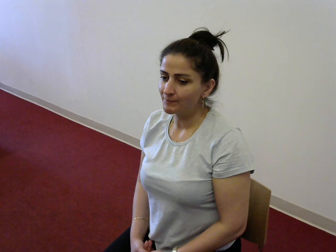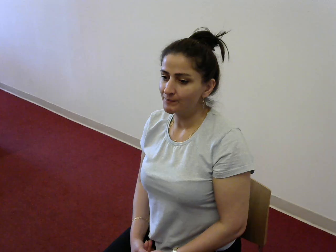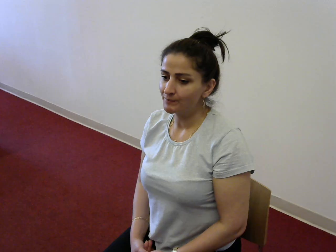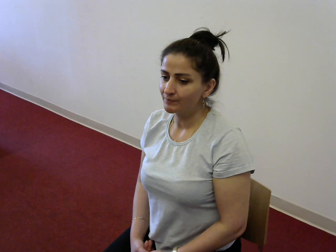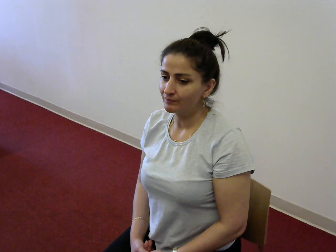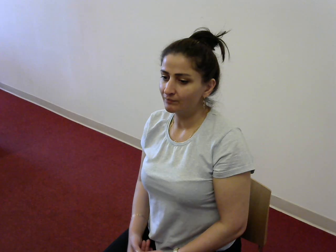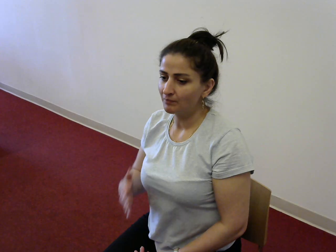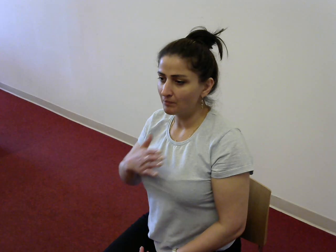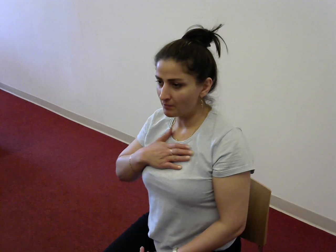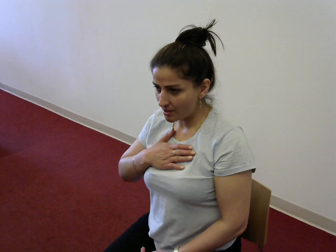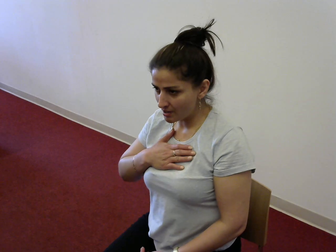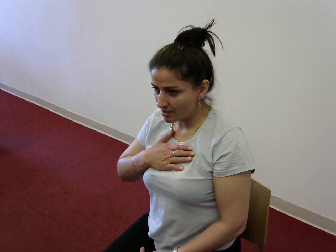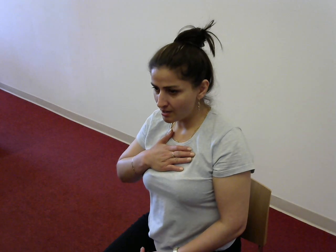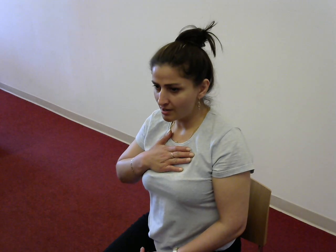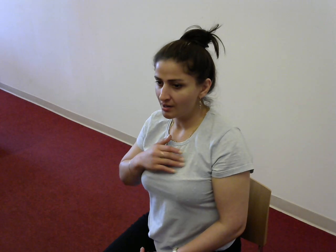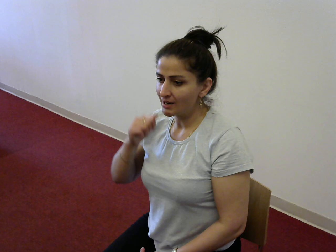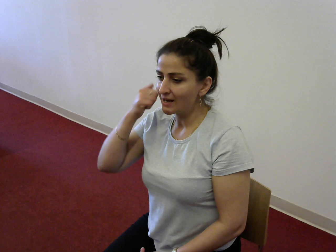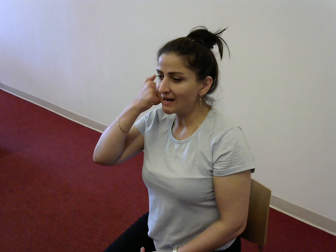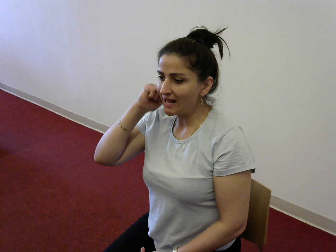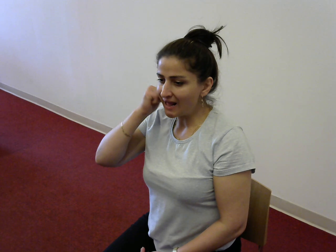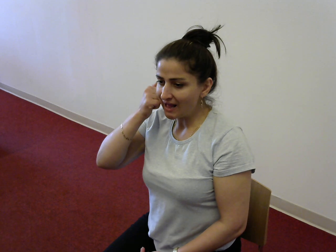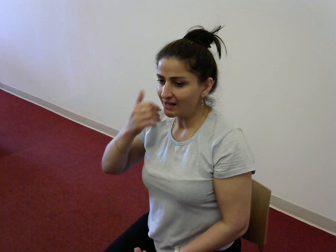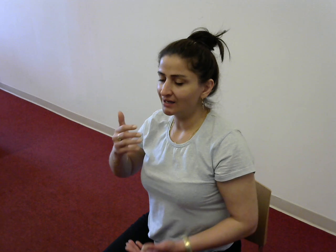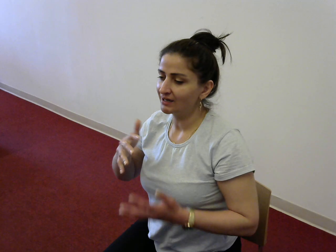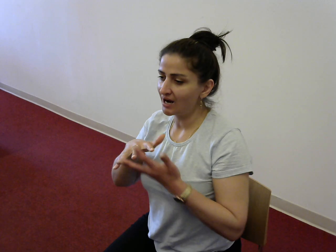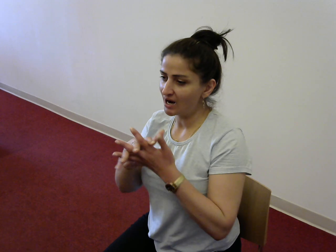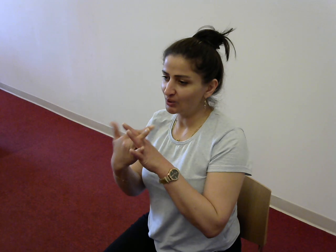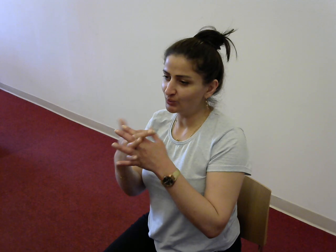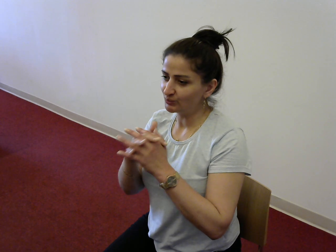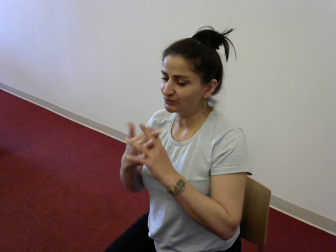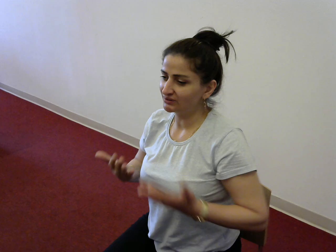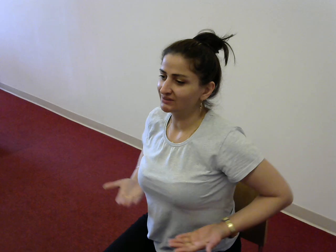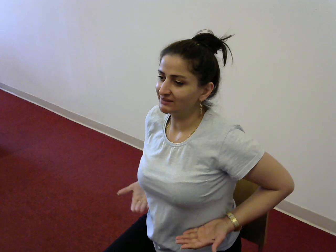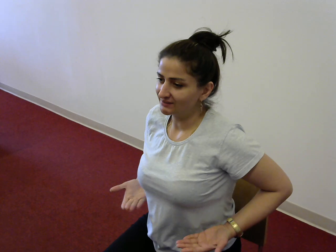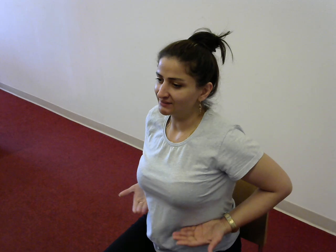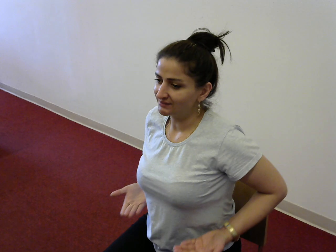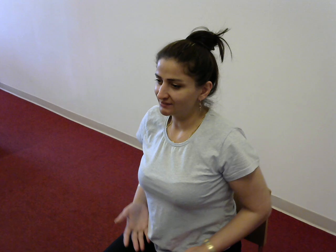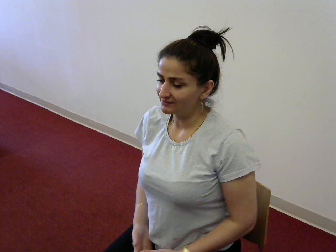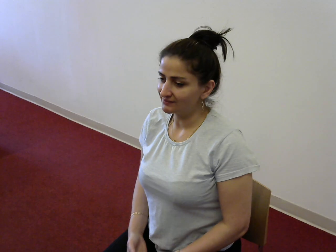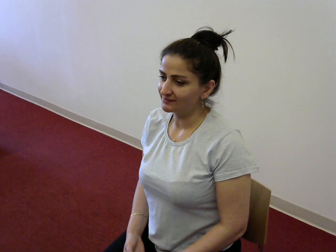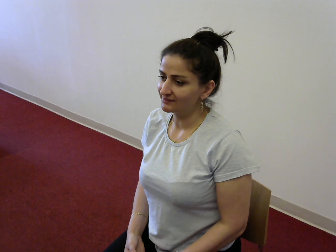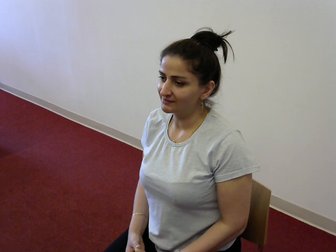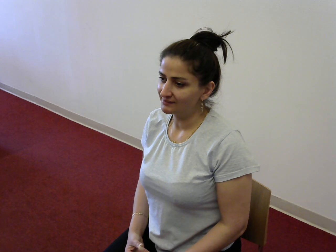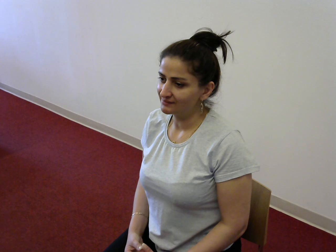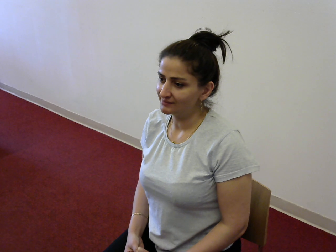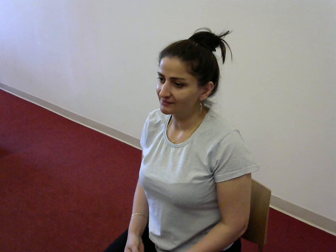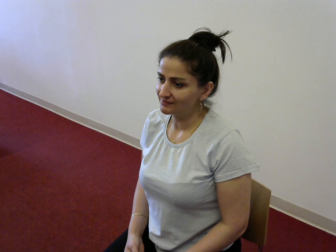Mənim nənəm kənddə yaşayır